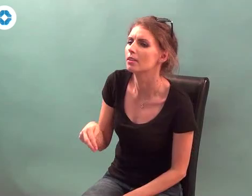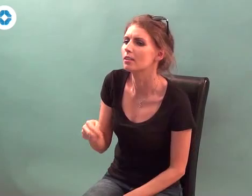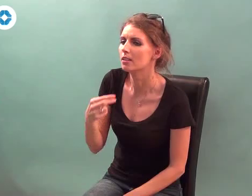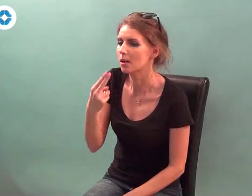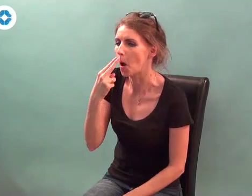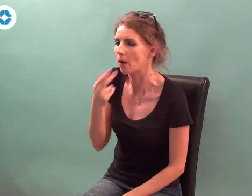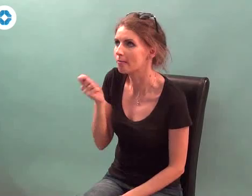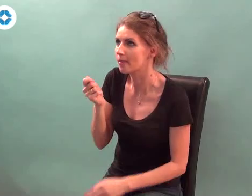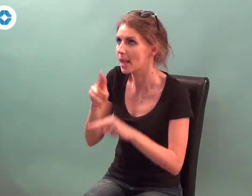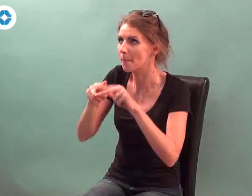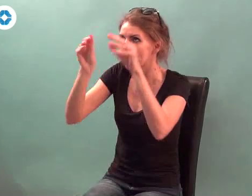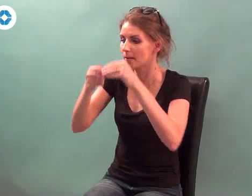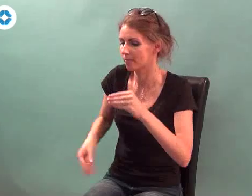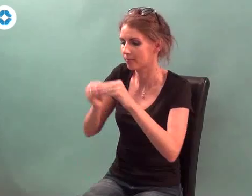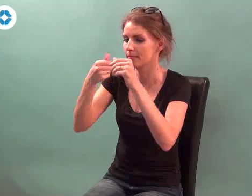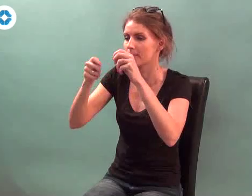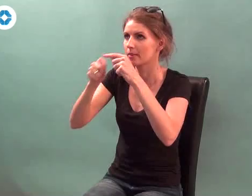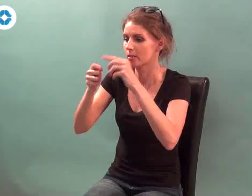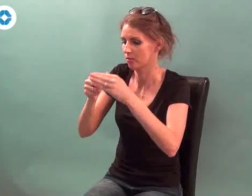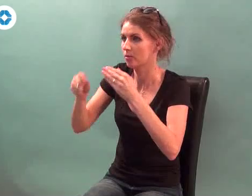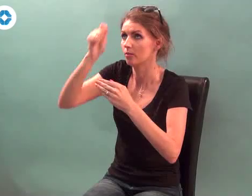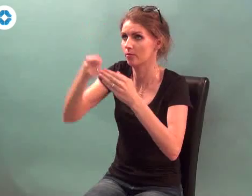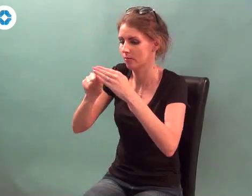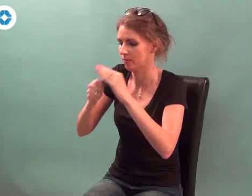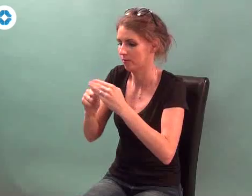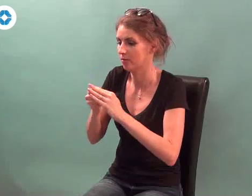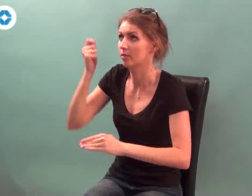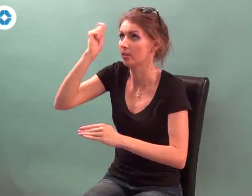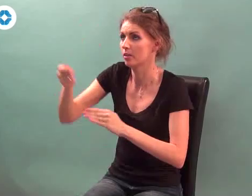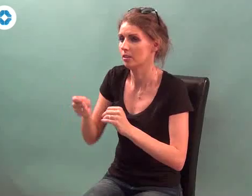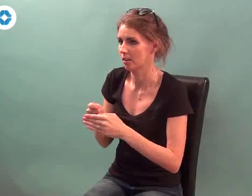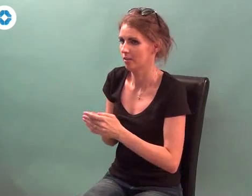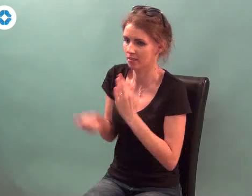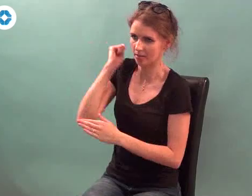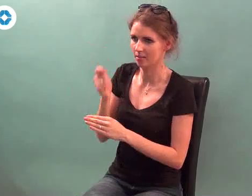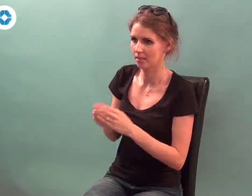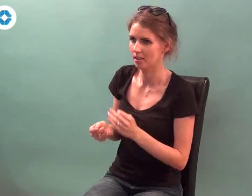A Charlie Chaplin naprawia okno, nakłada kit i rzuca nim za siebie.